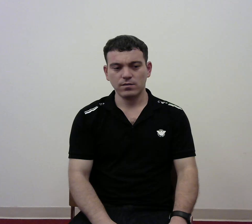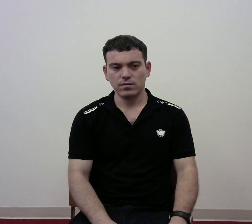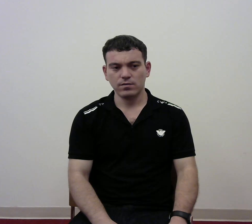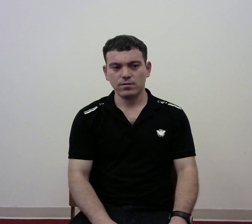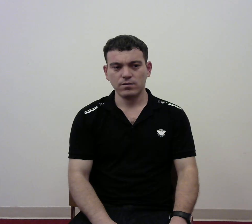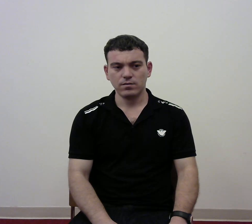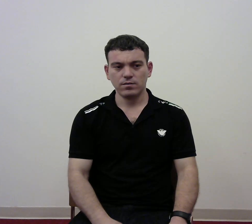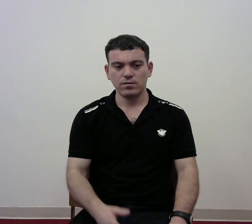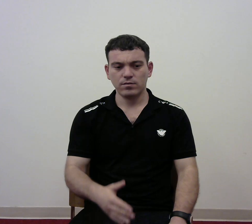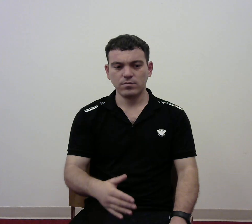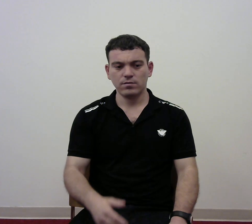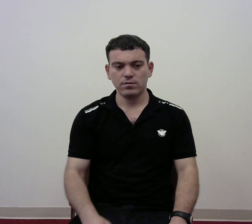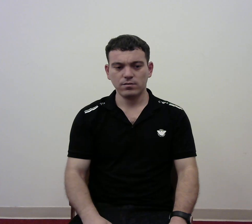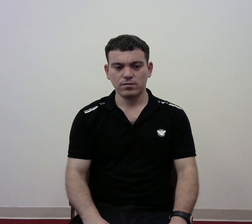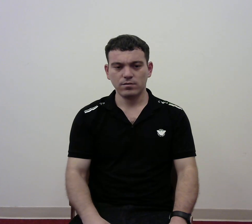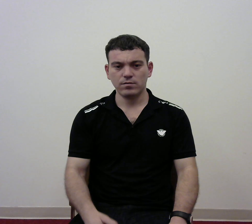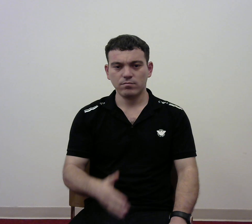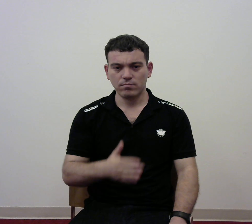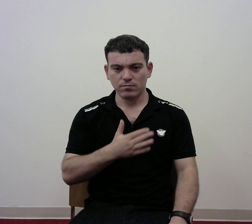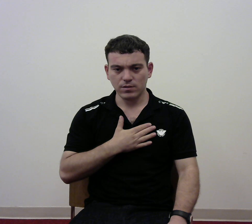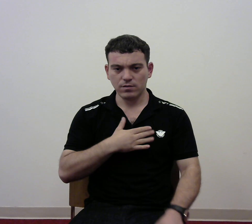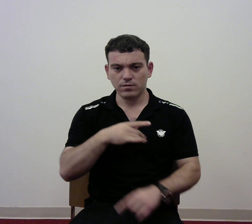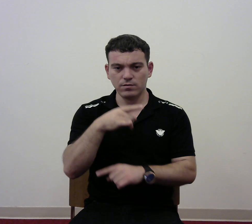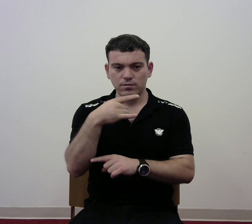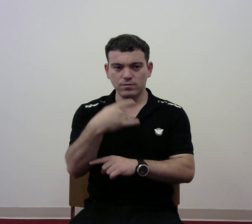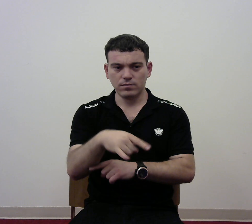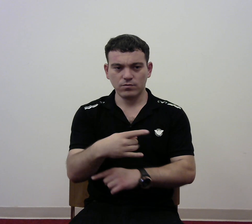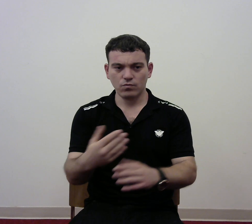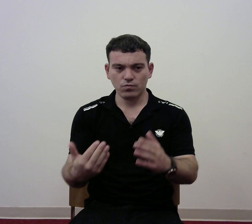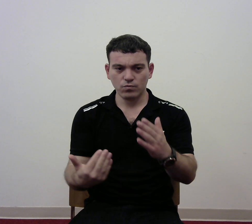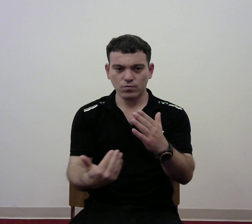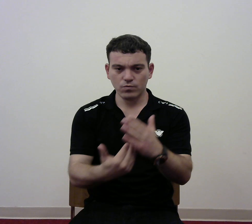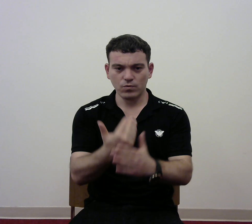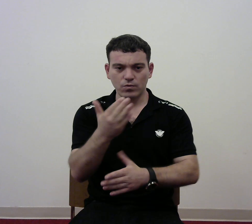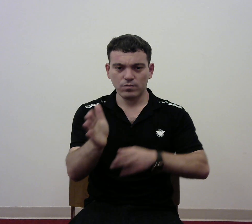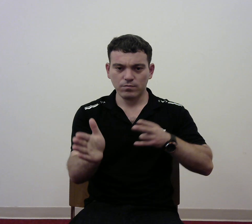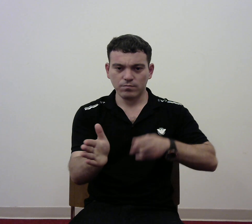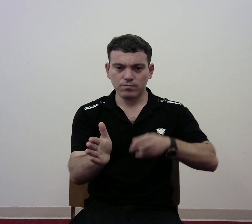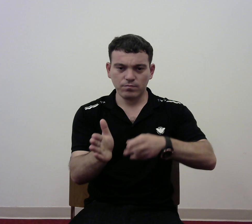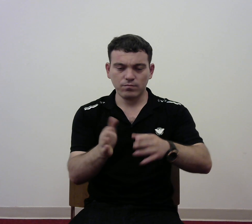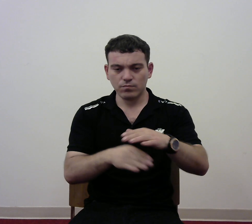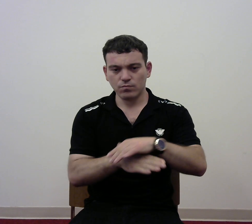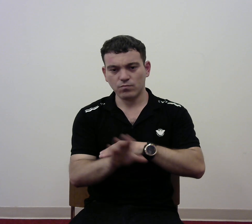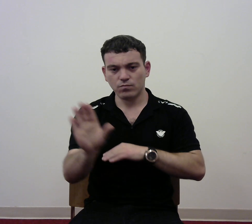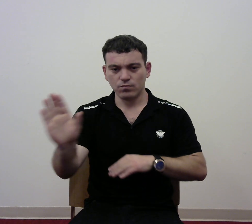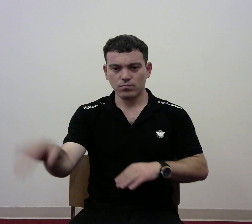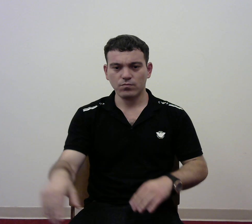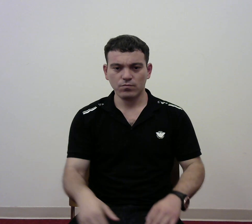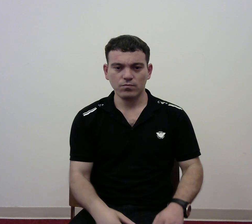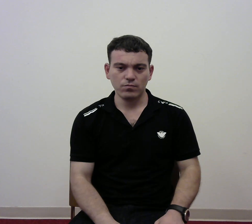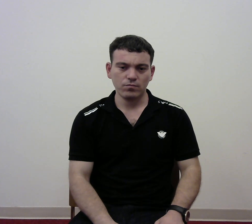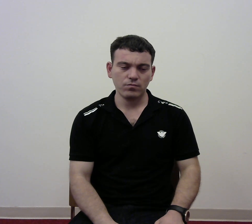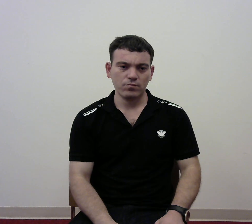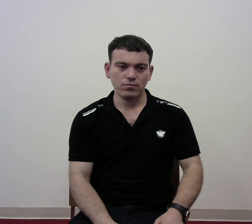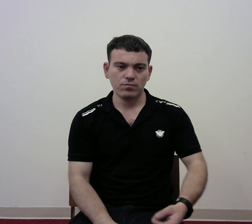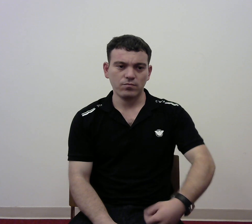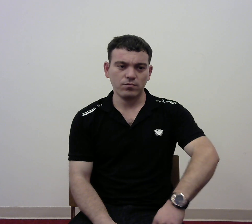Mən Gəncəyə yeni qatarla gedirəm